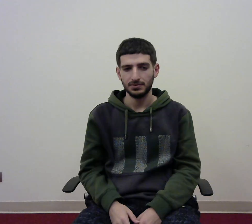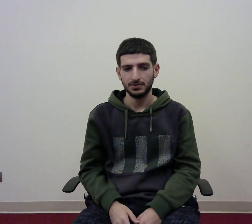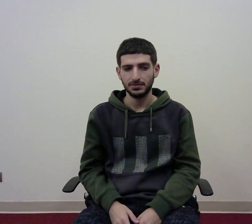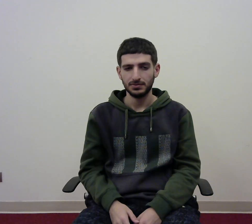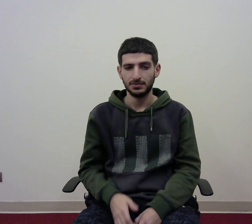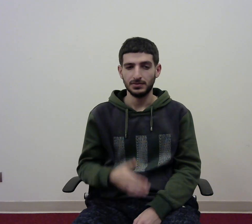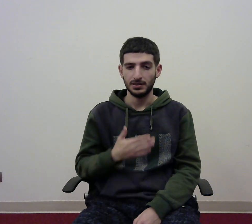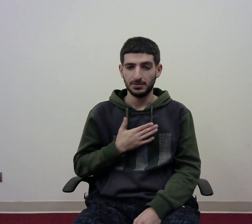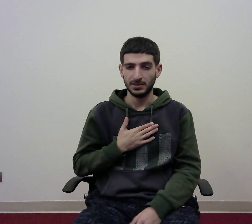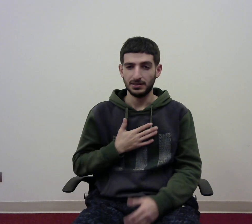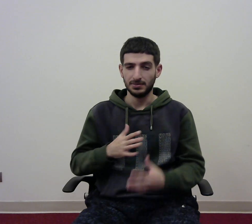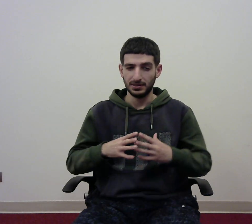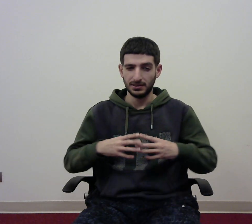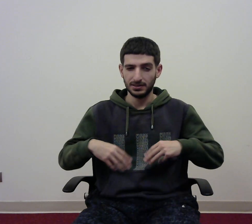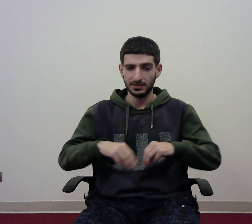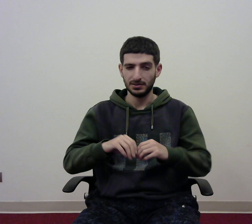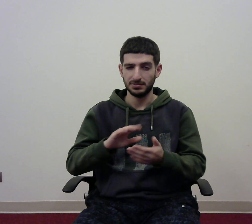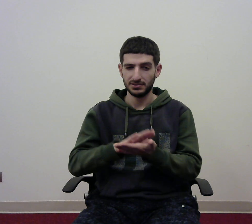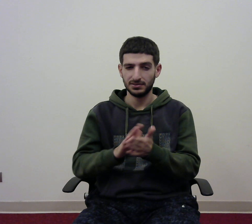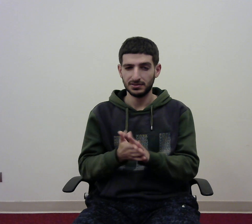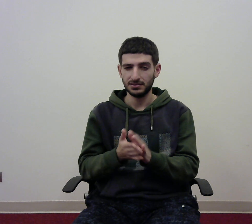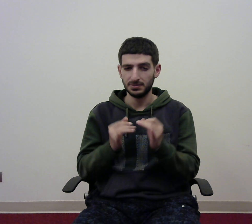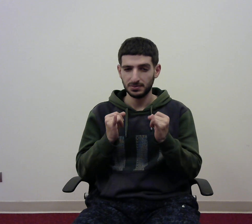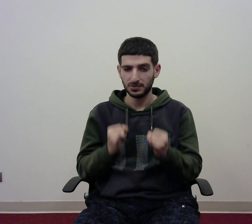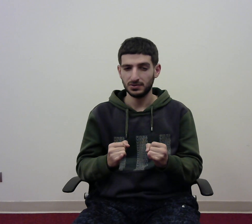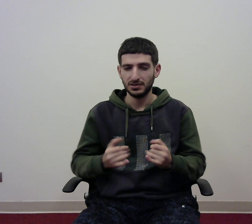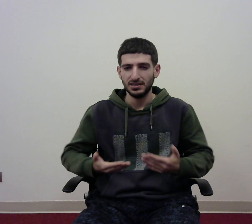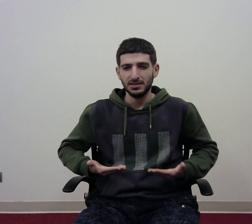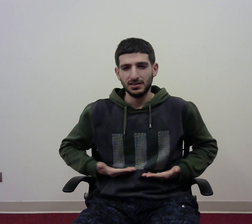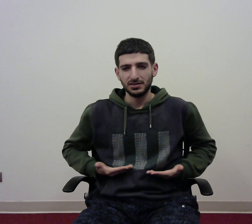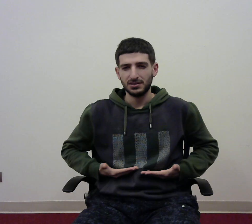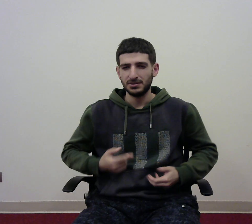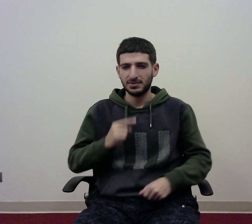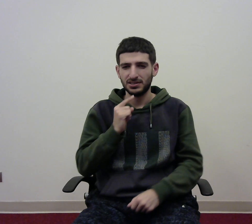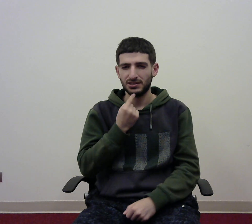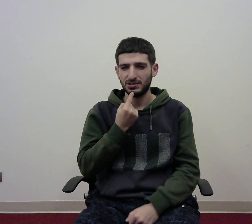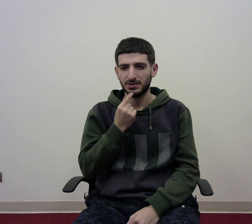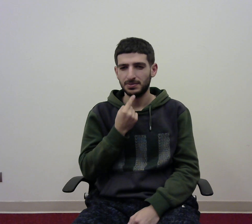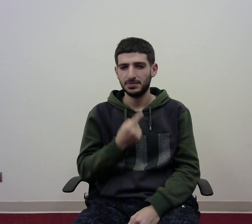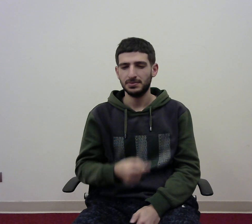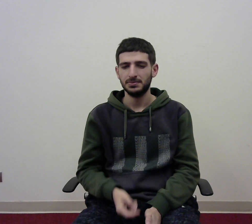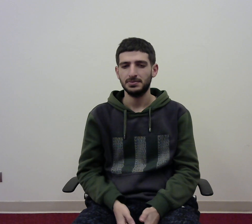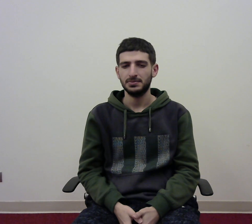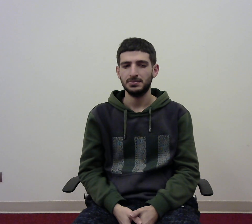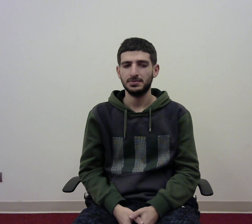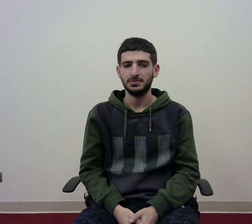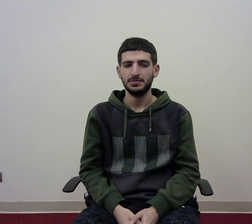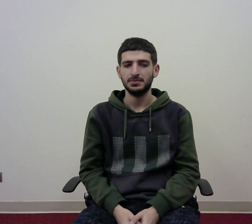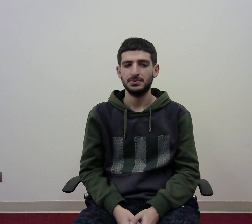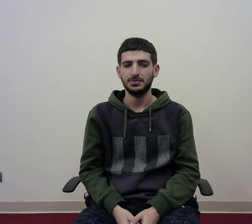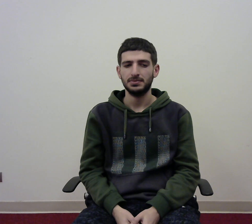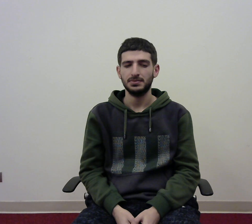Mənim ailəmin vəziyyəti yaxşı deyil, yaşamaq çətindir